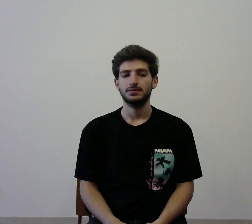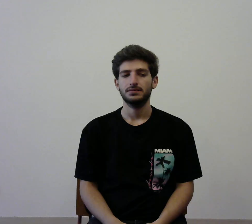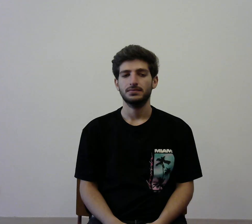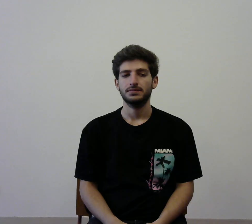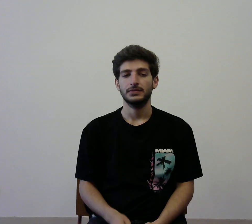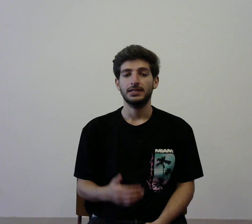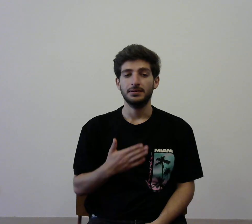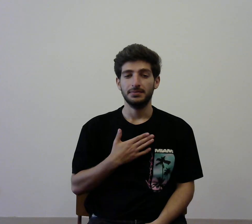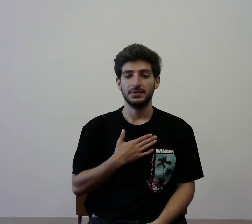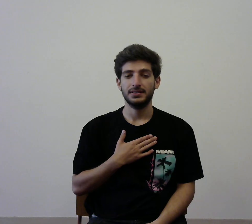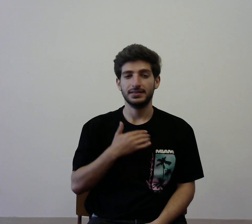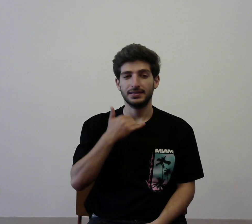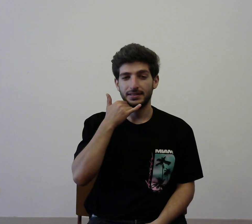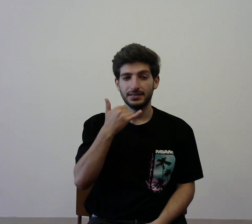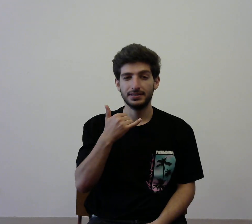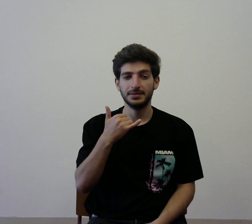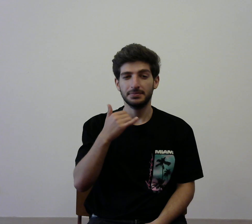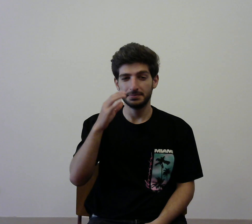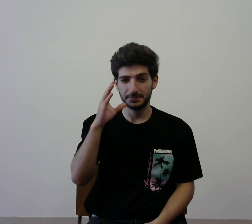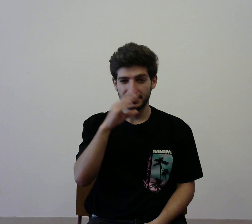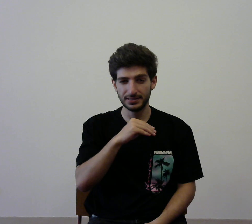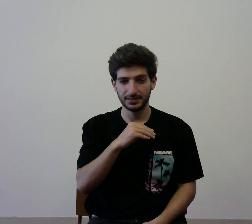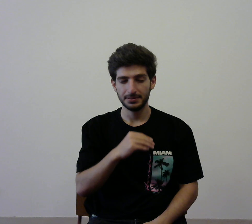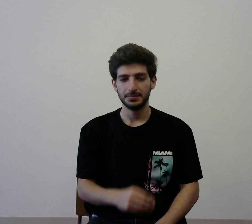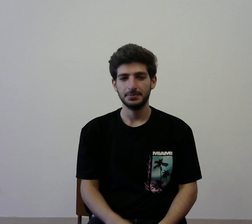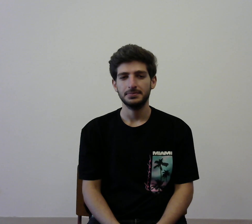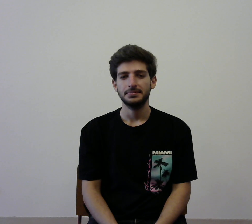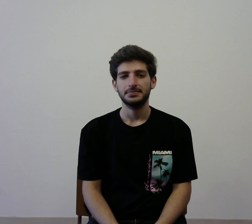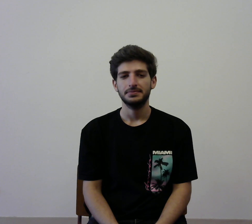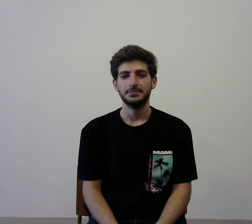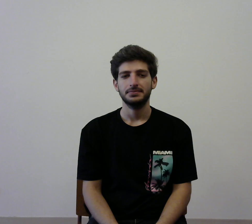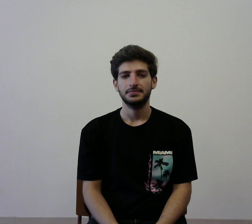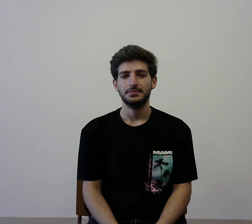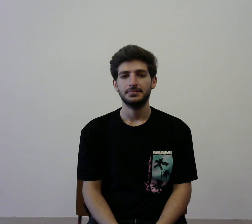Mən zəng edə bilərəmmi?